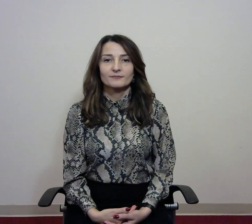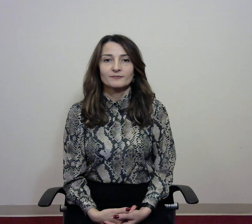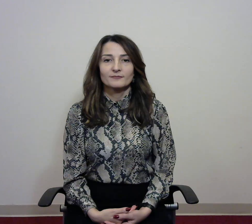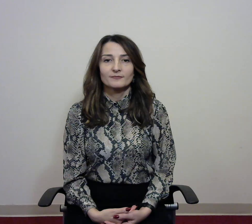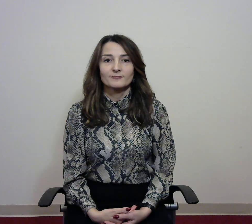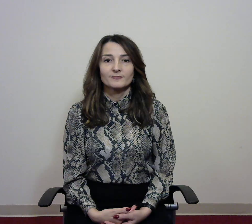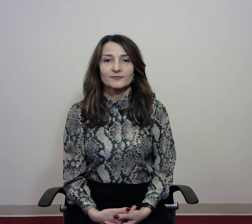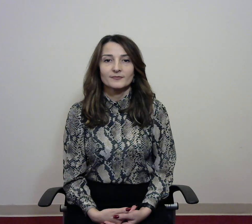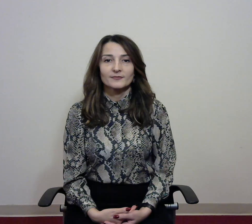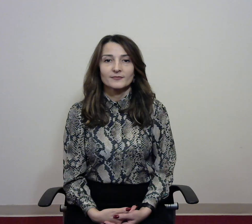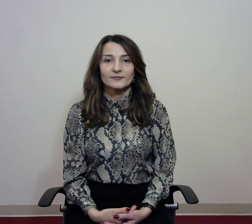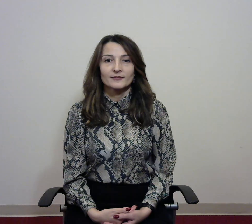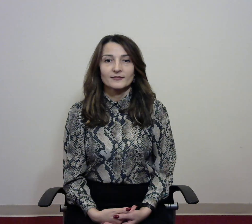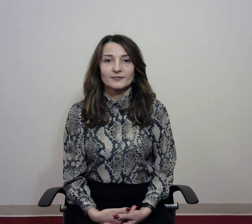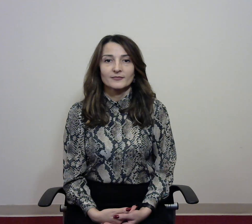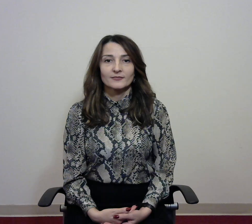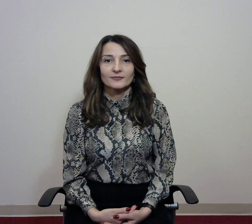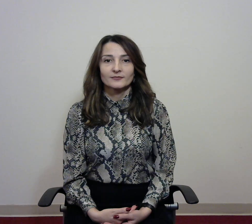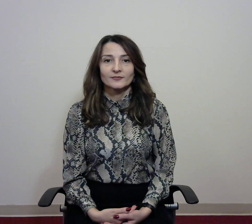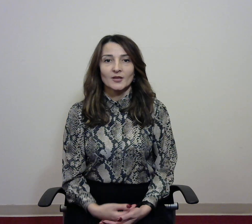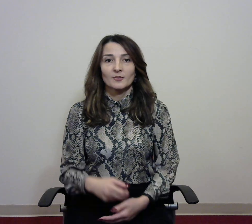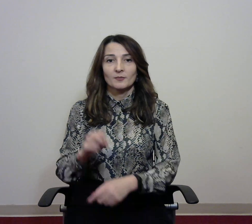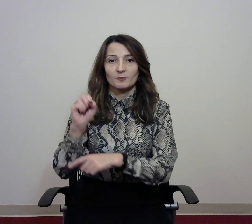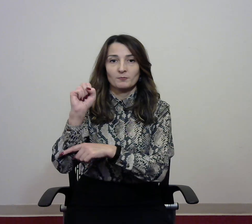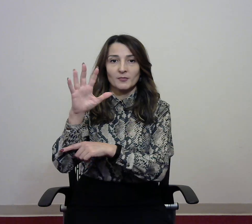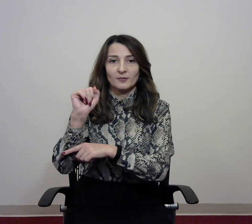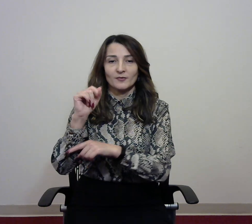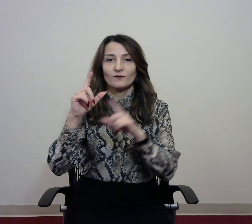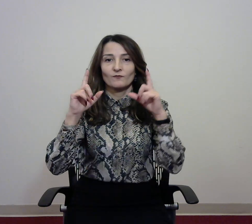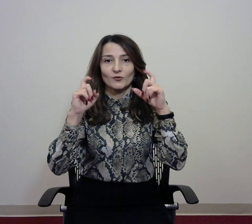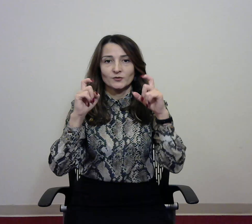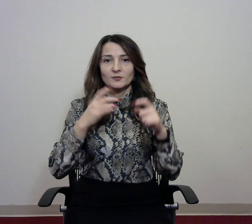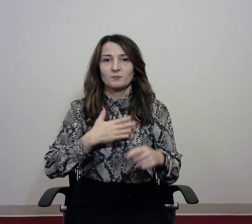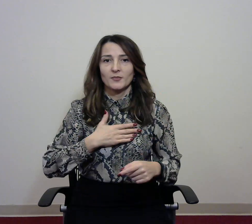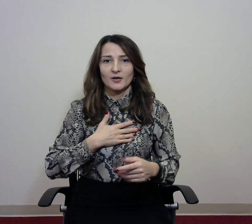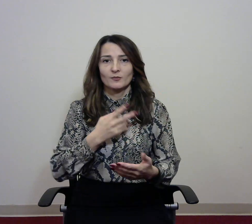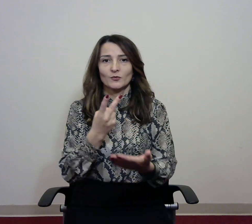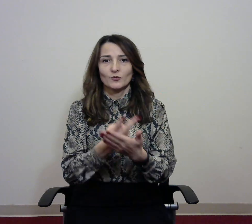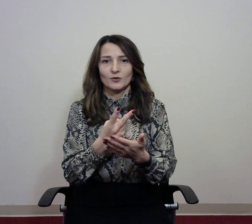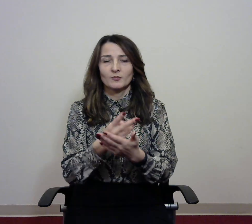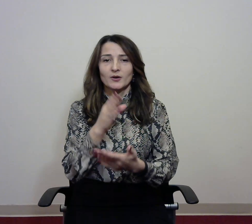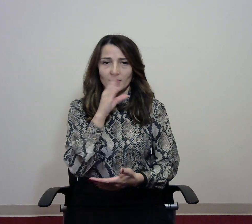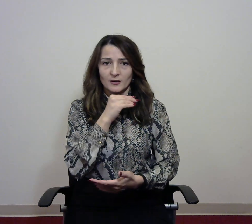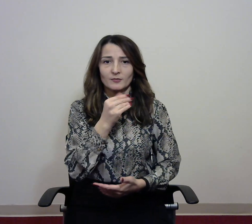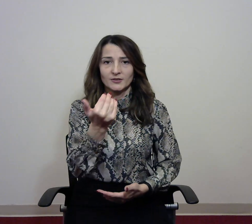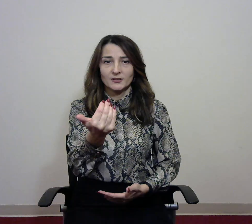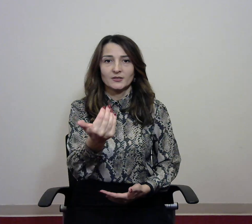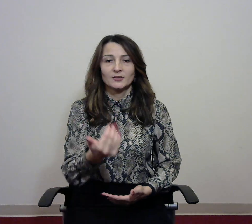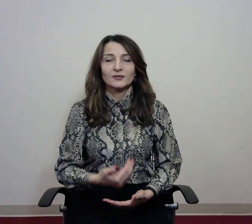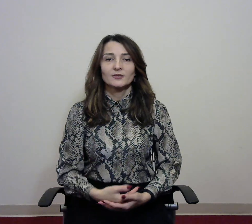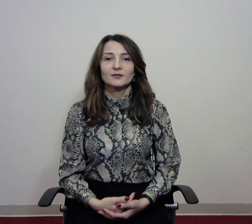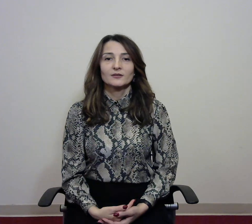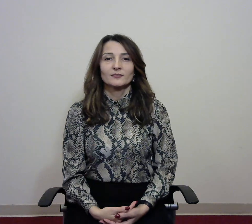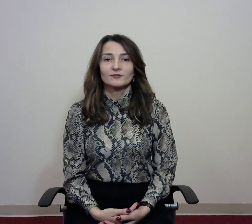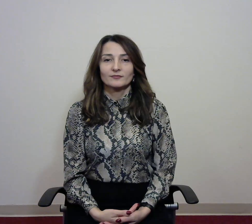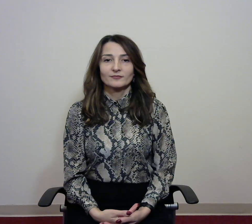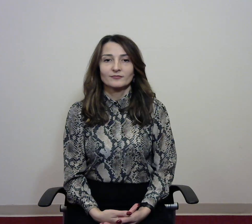Çəkdiyin şəkilləri mənə göstərə bilərsənmi?